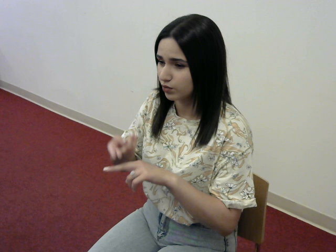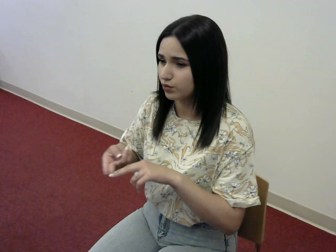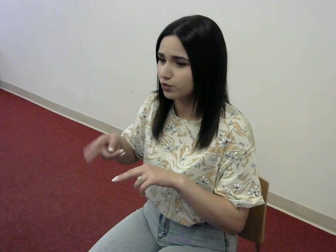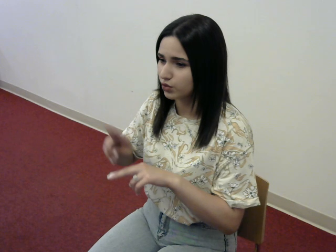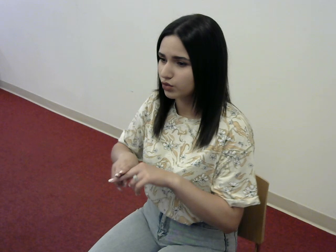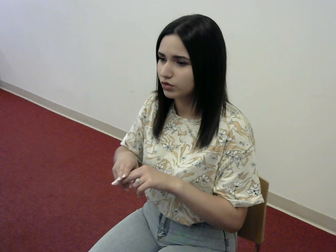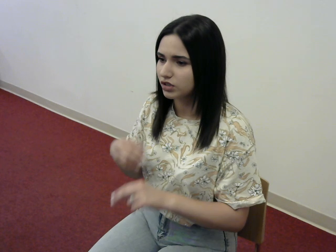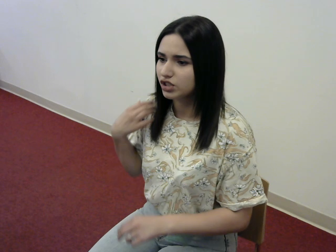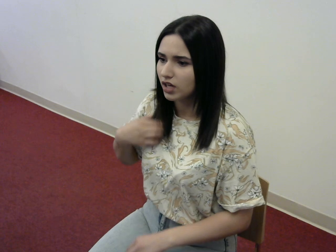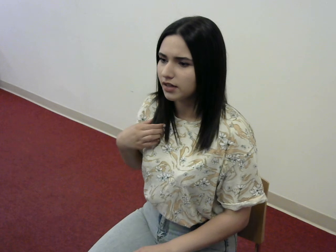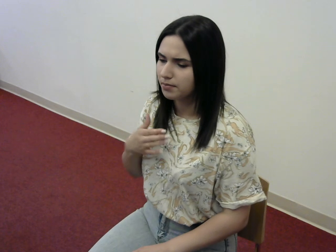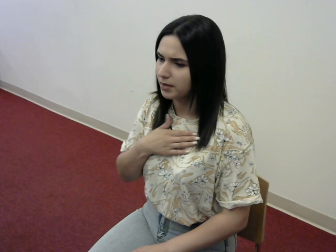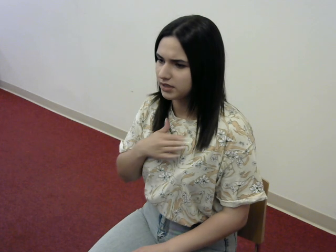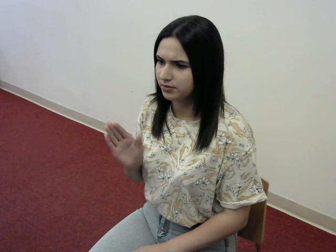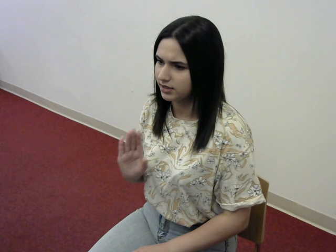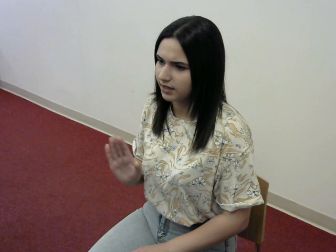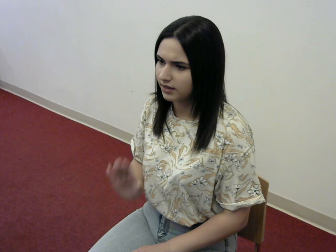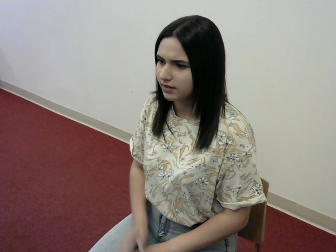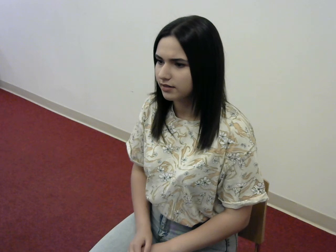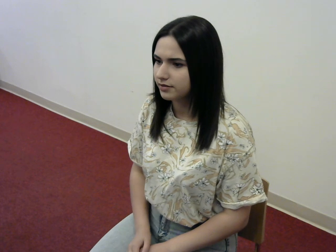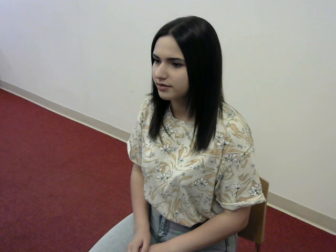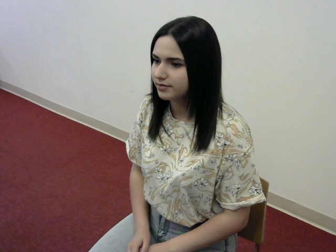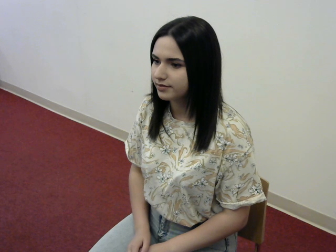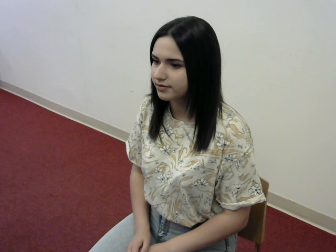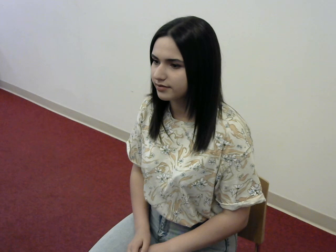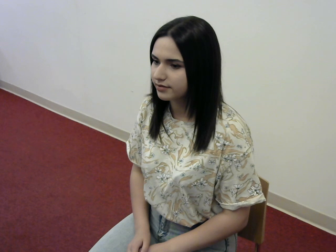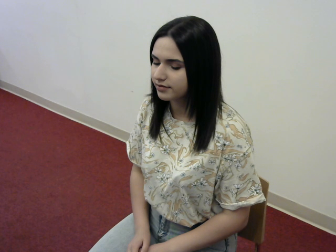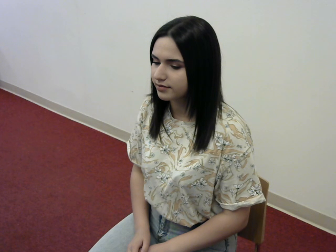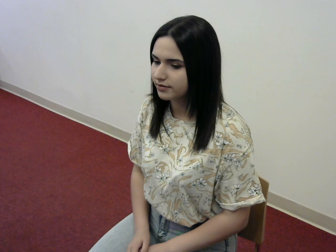Bu çanta mənim deyil